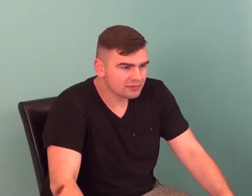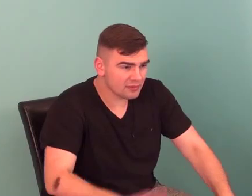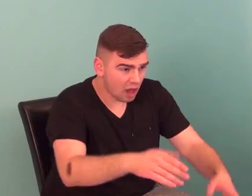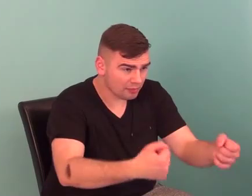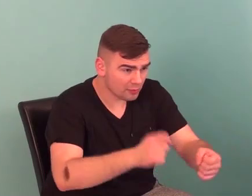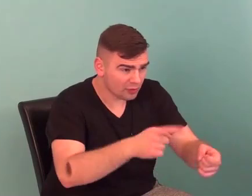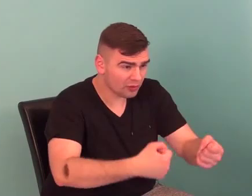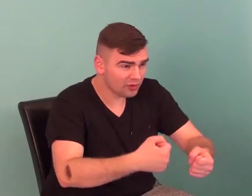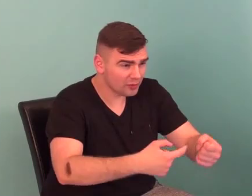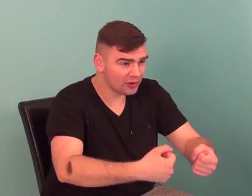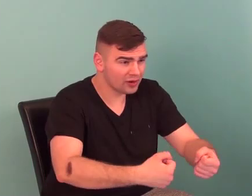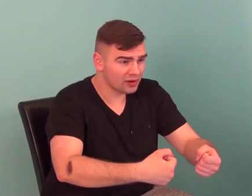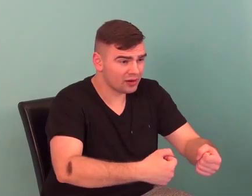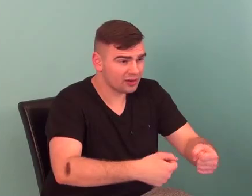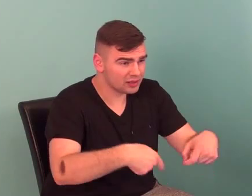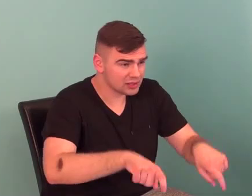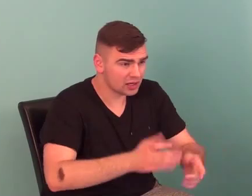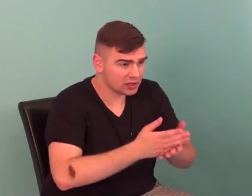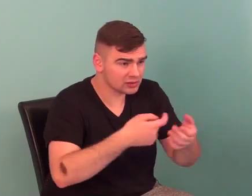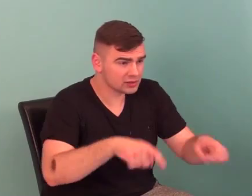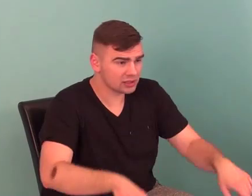Jest kierownica? Jest tylko siedzenie?